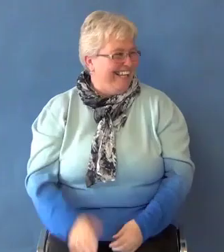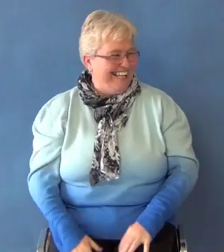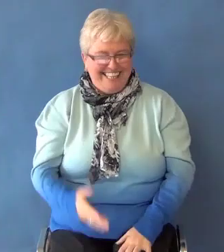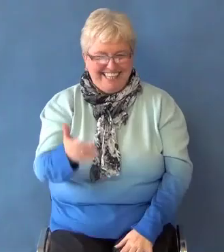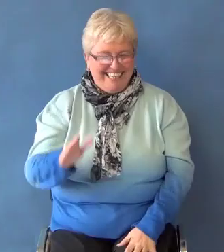No.